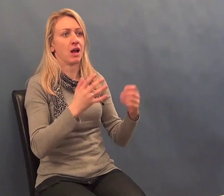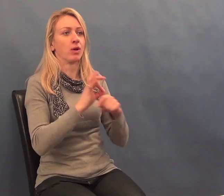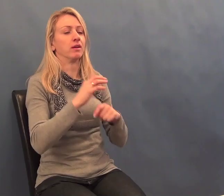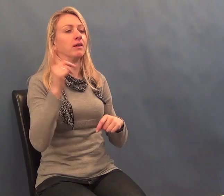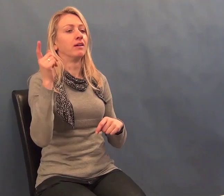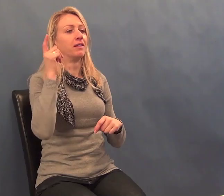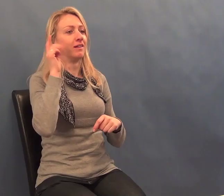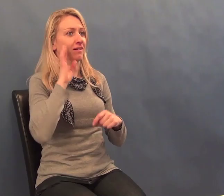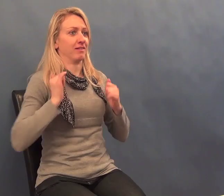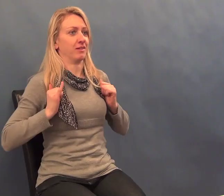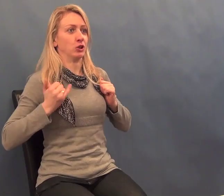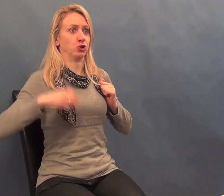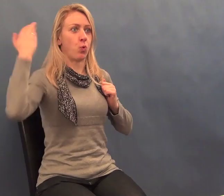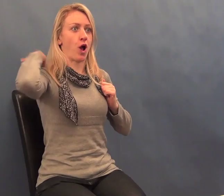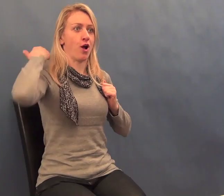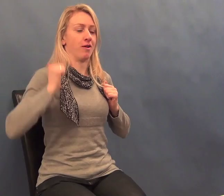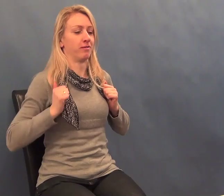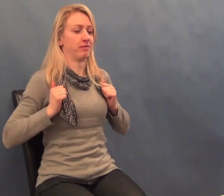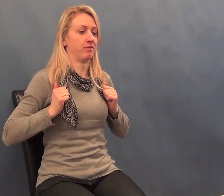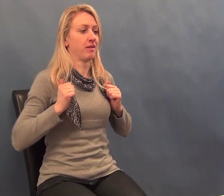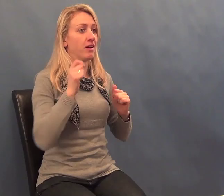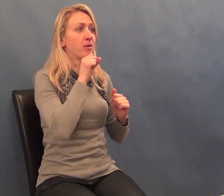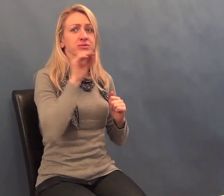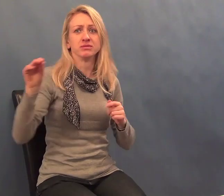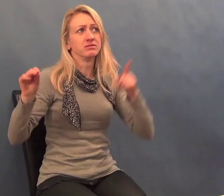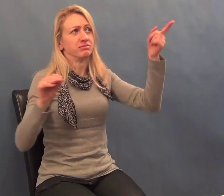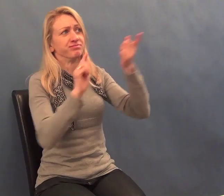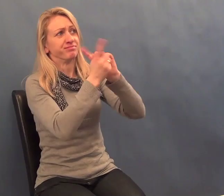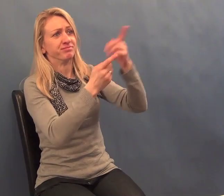Akurat nadchodzi Charlie Chaplin, niosąc szkło na plecach. Babcia mówi mu, żeby wymienił jej okno.